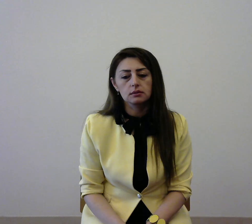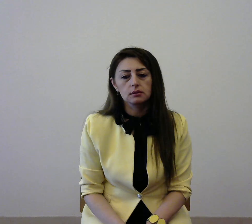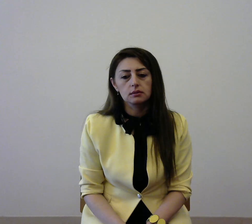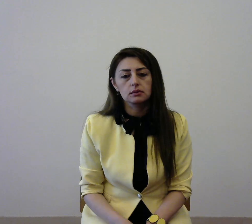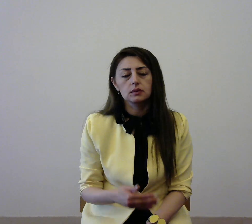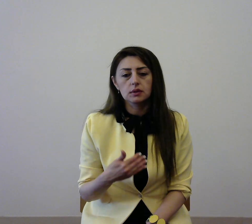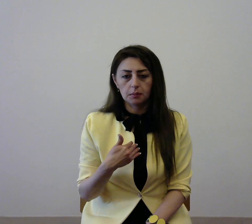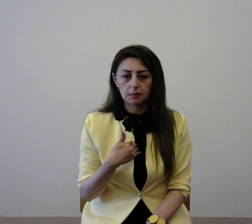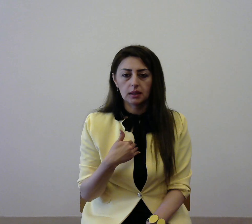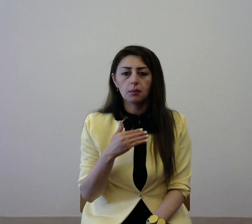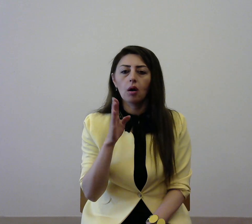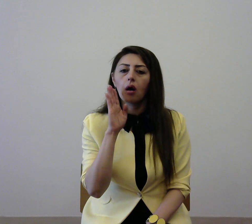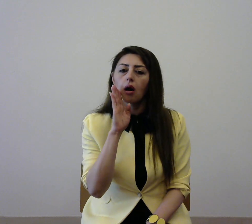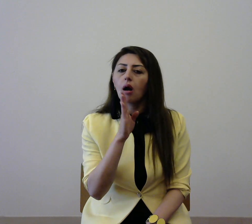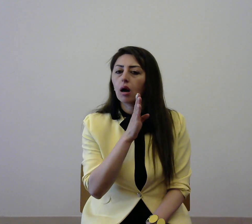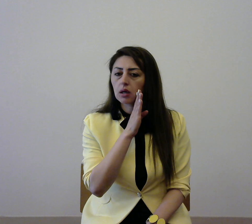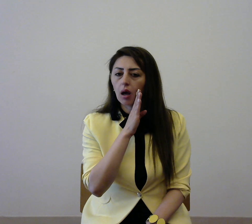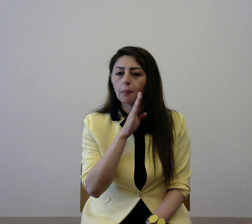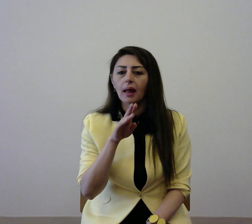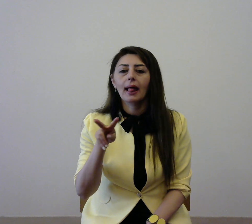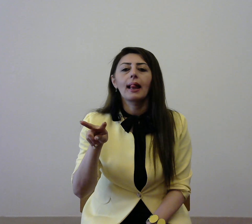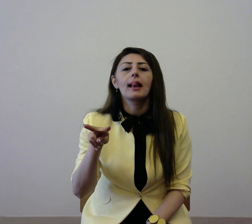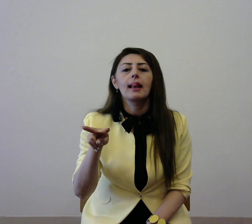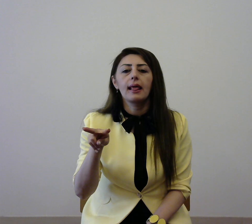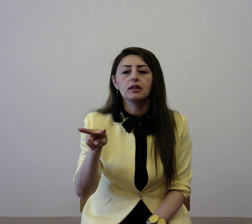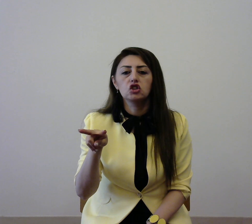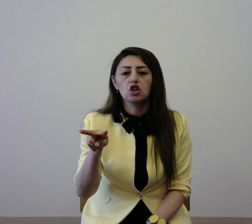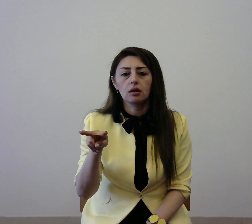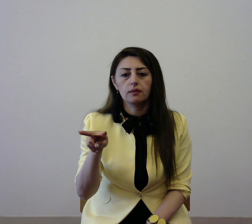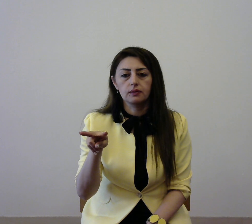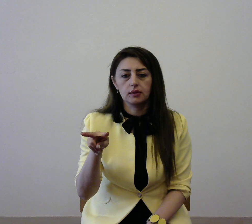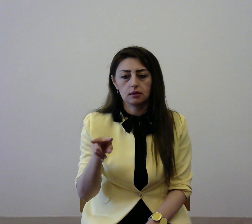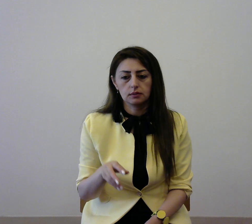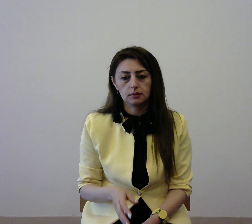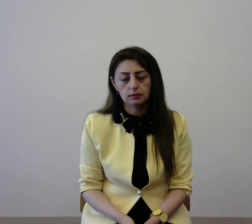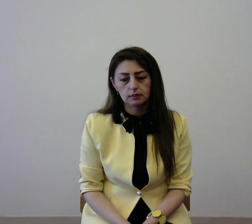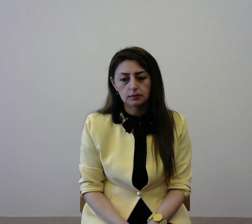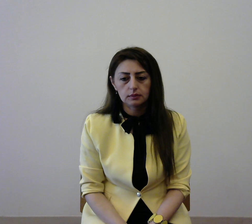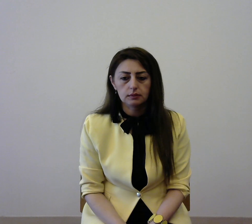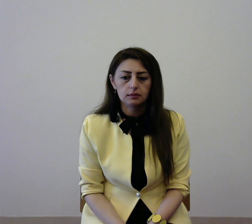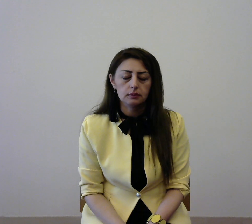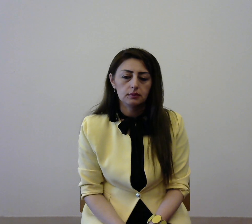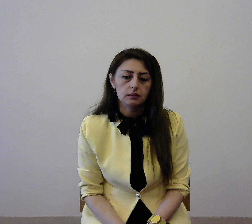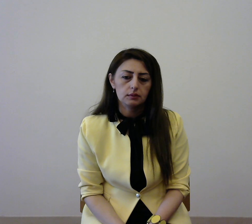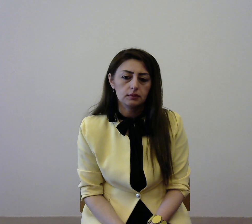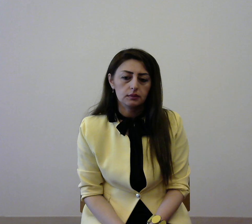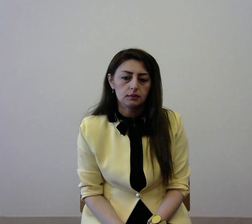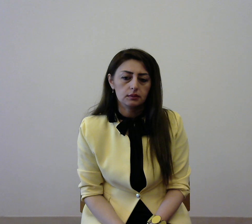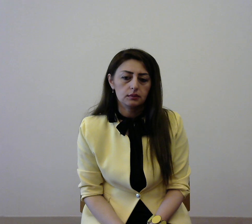Mənim anam Lənkərandandır